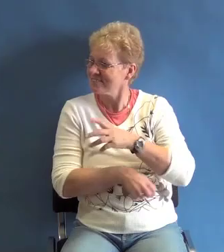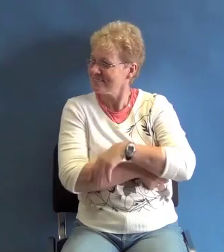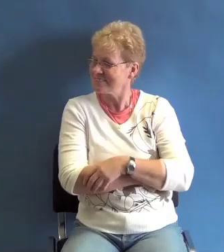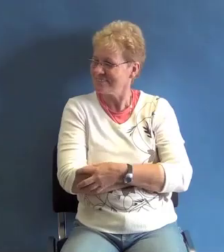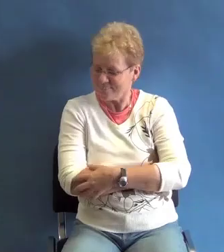Co to jest?